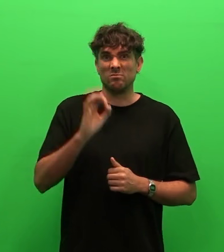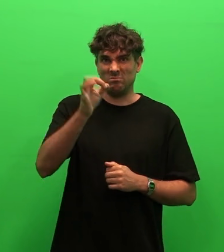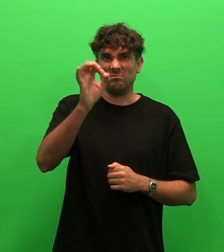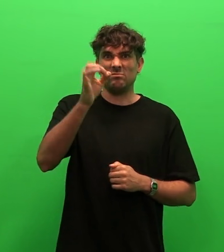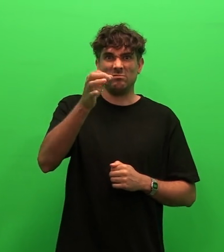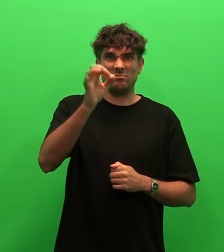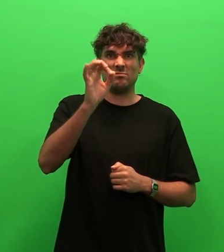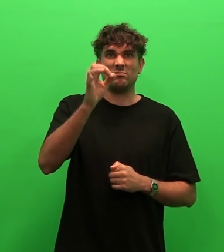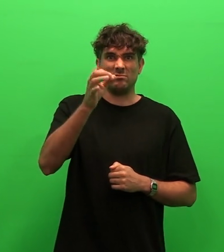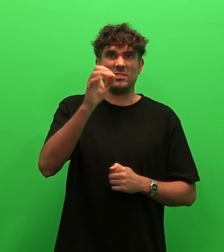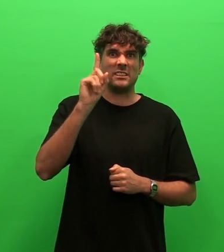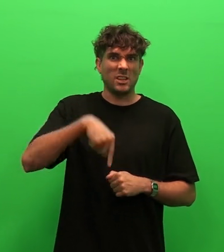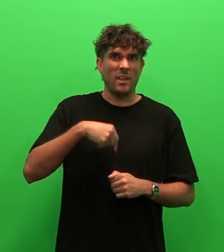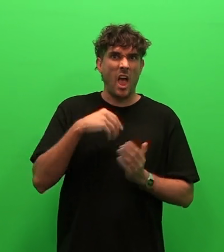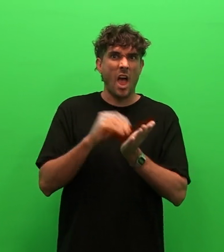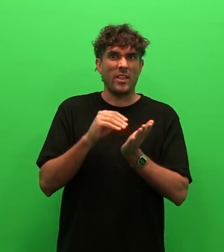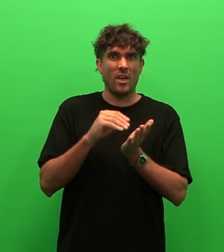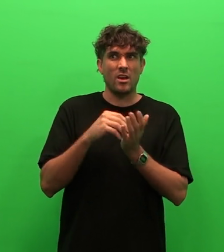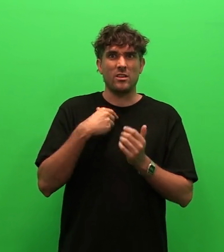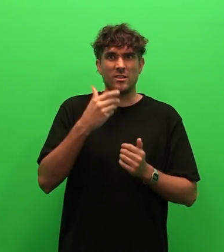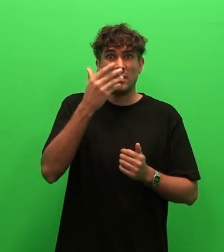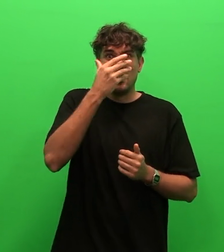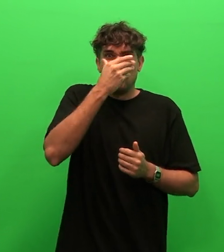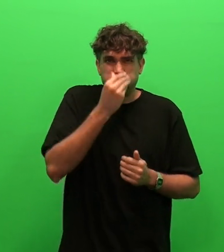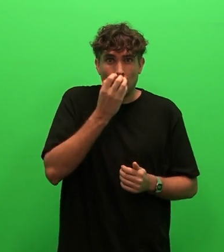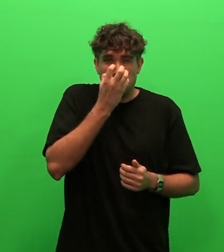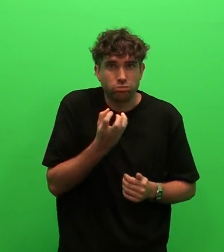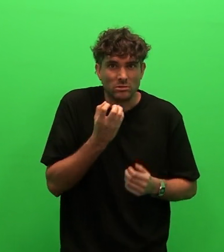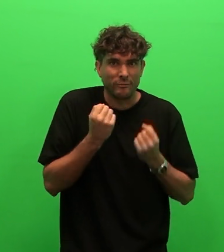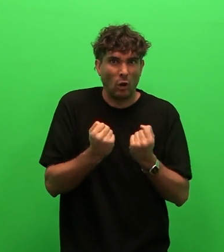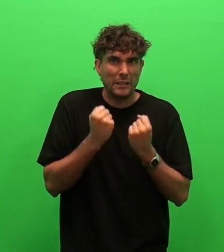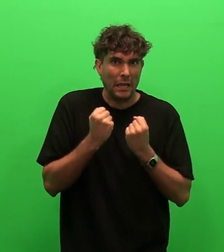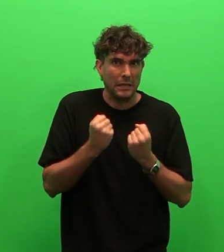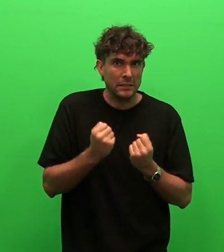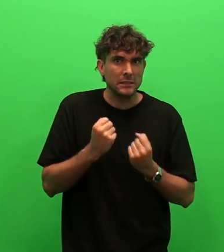Sí, si. A més, de vegades em moco i em cau un moc molt dens.